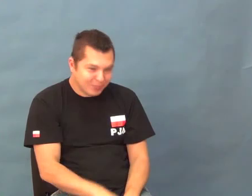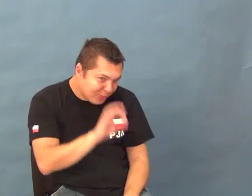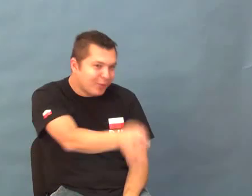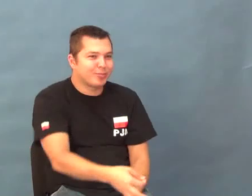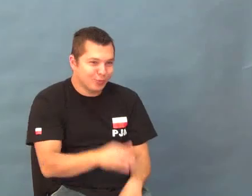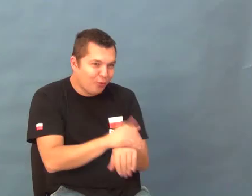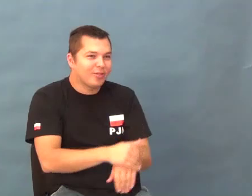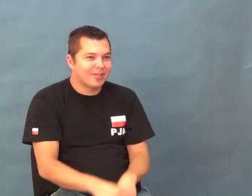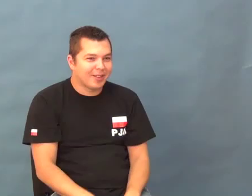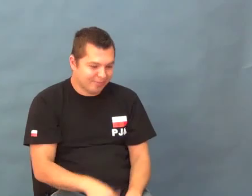Dobrze, zgoda.